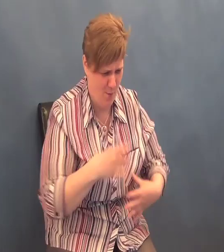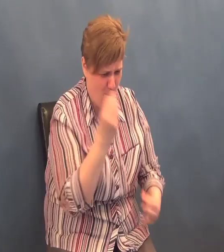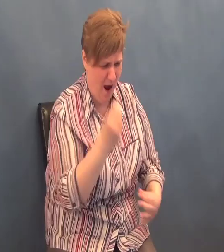Było tak blisko!